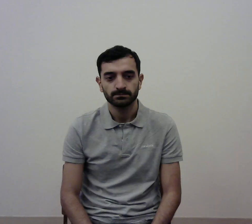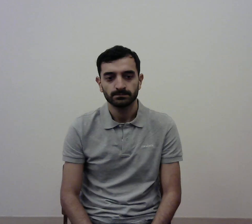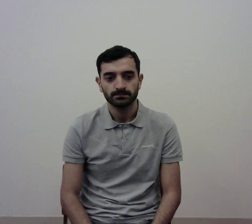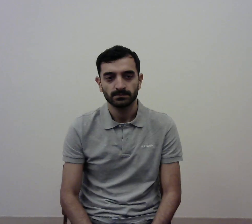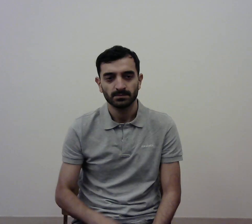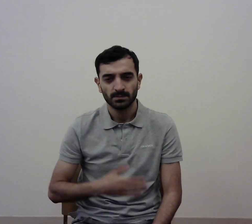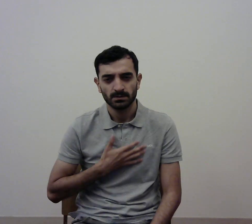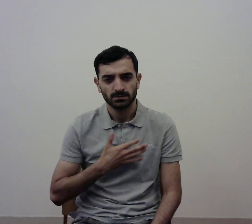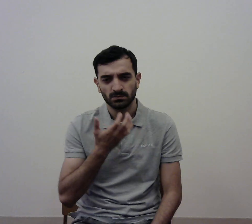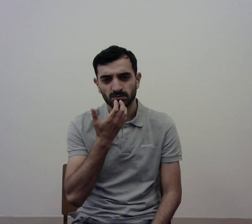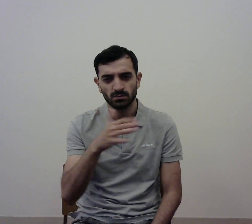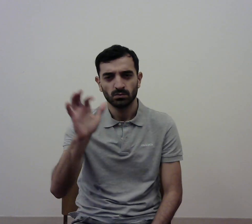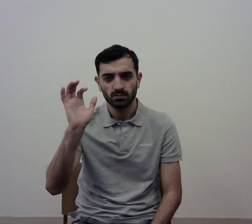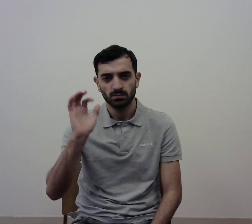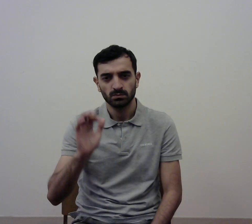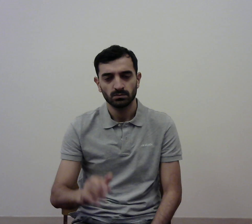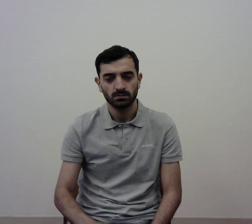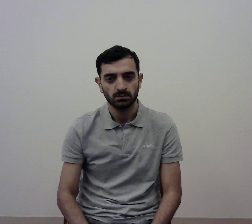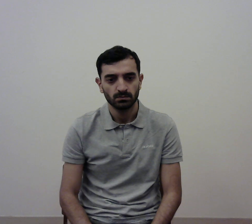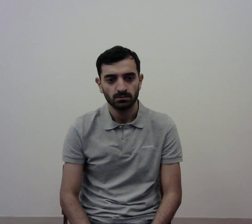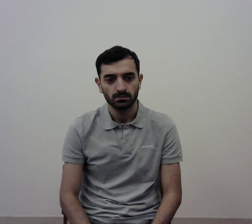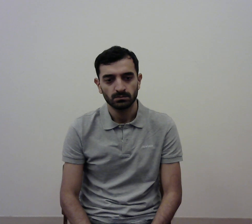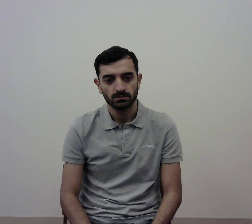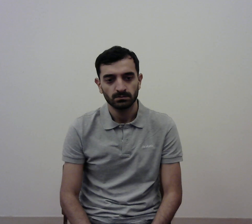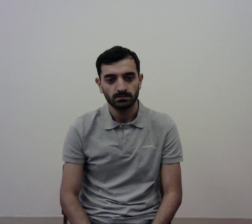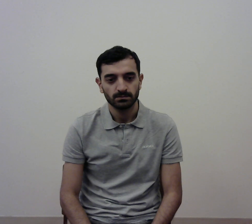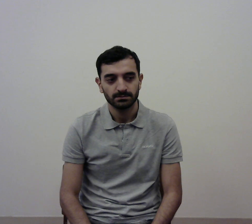Mənə istidir